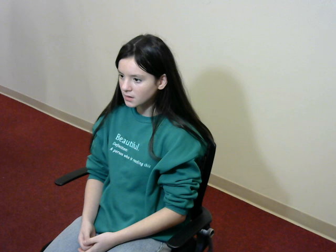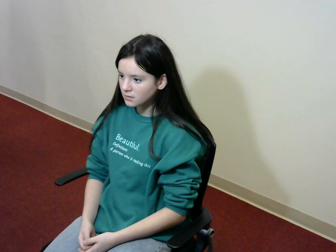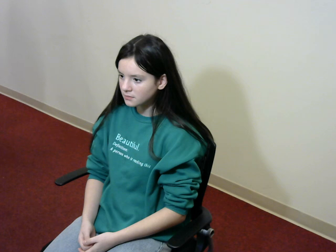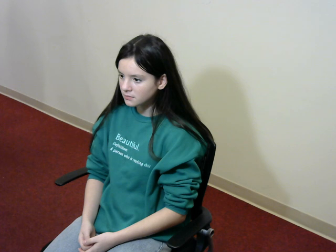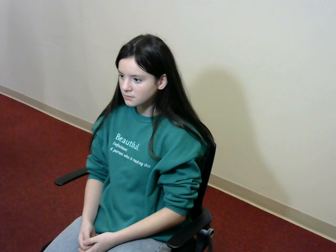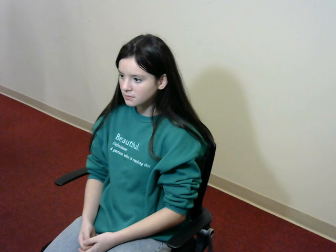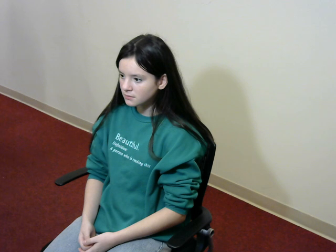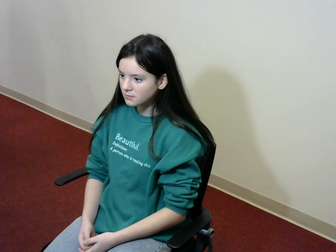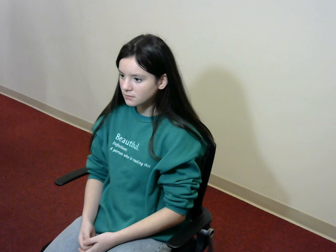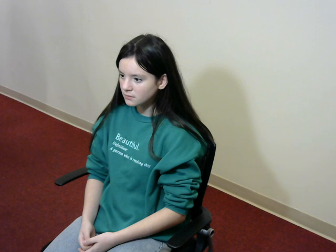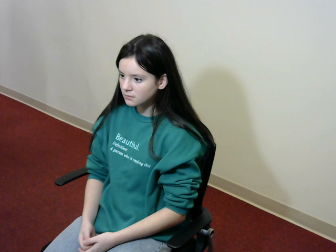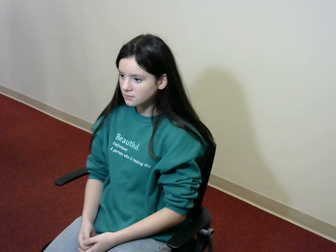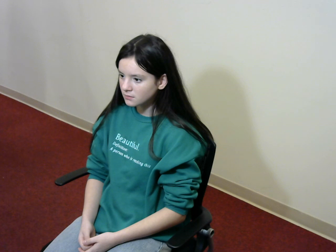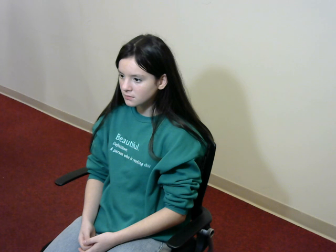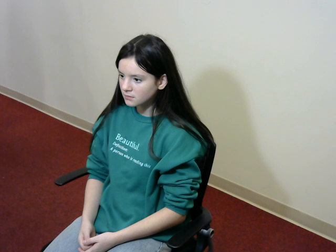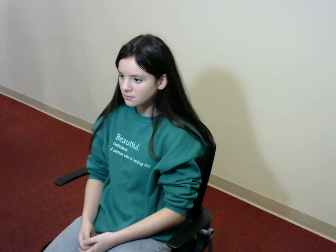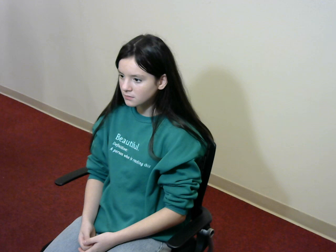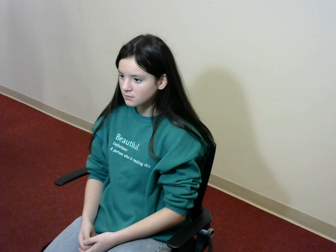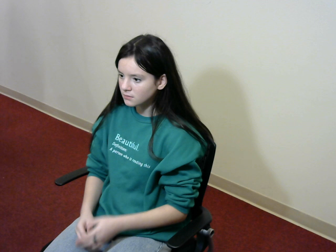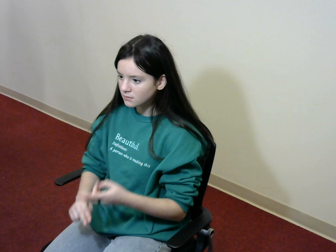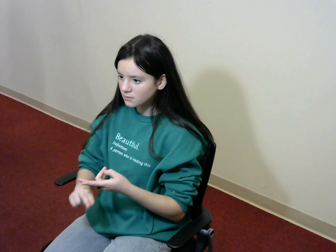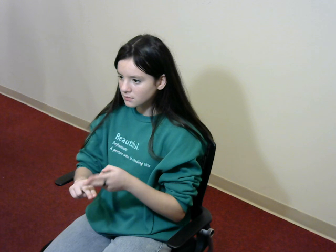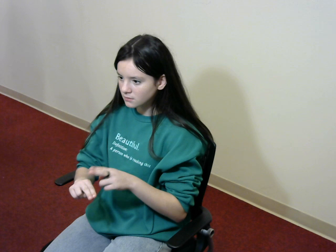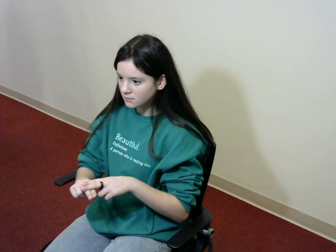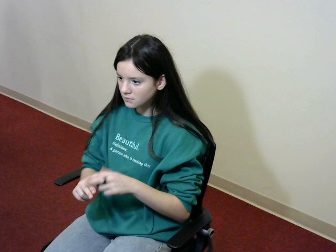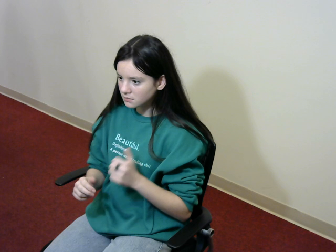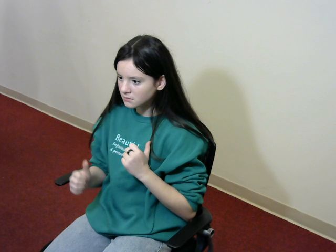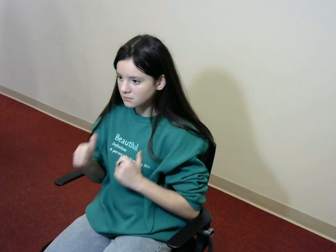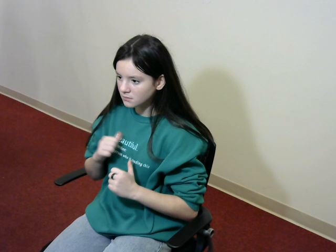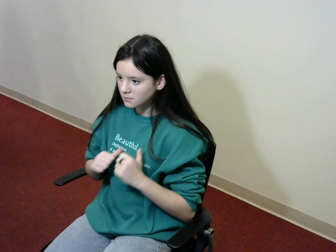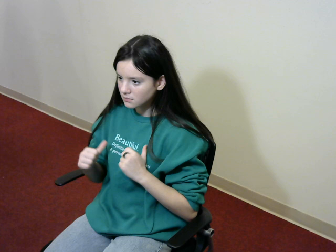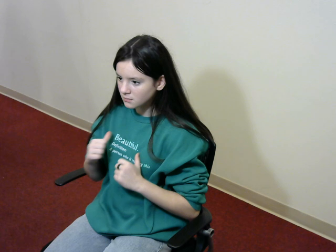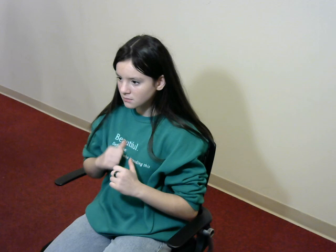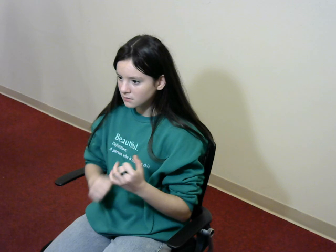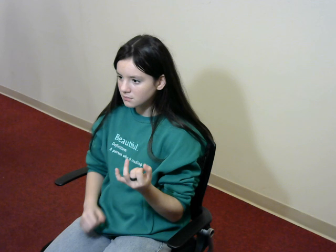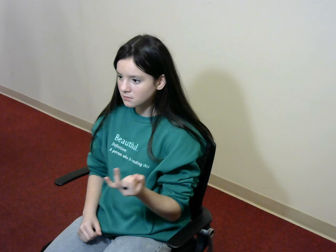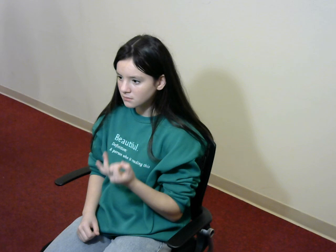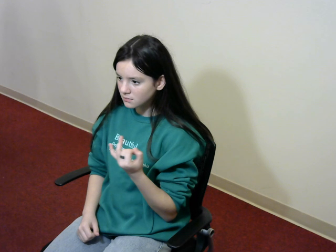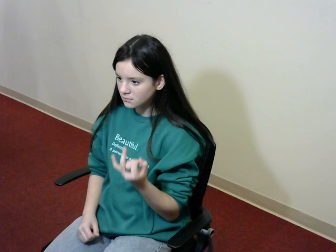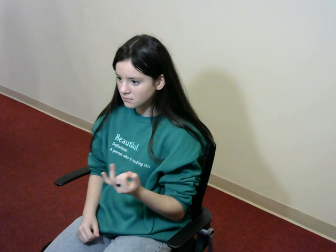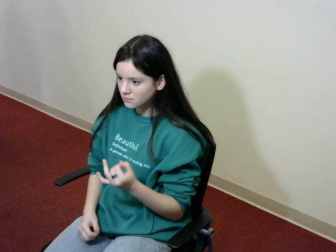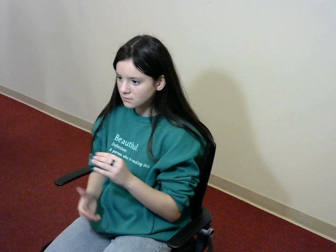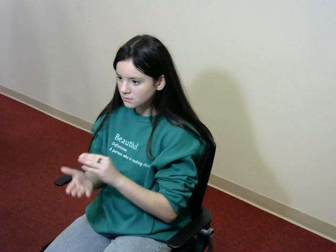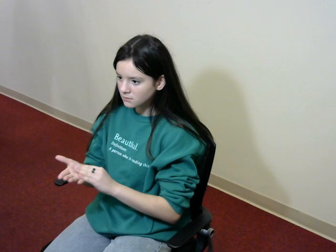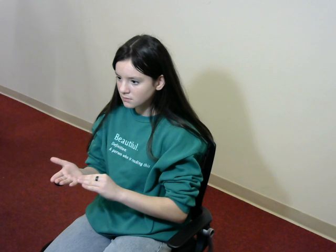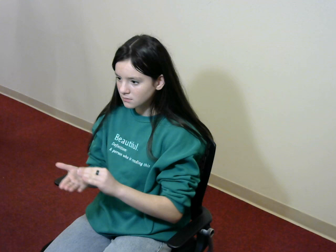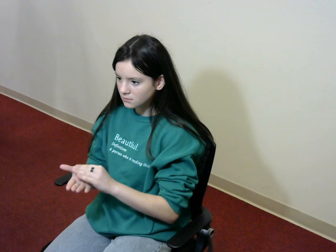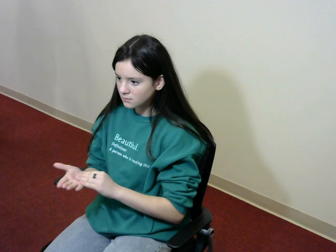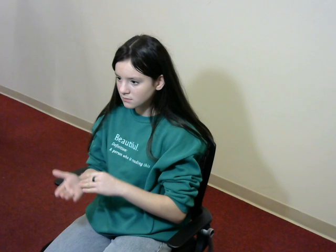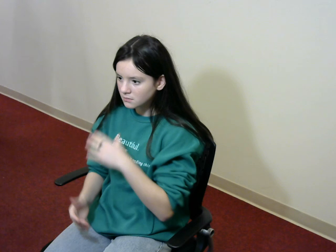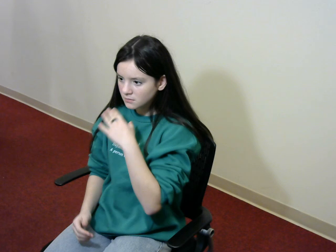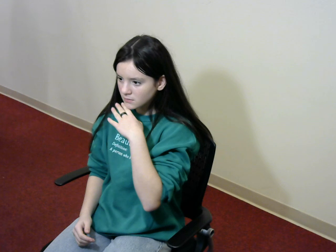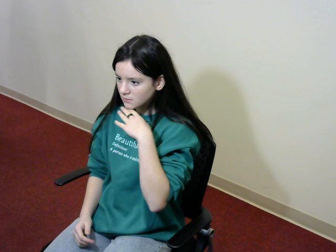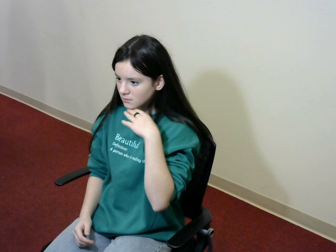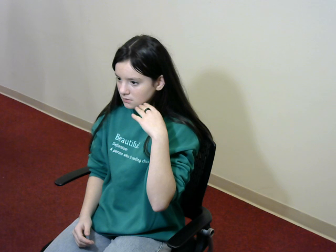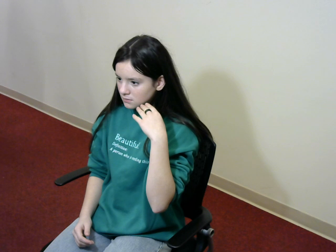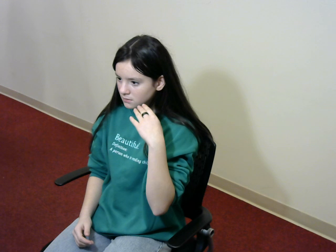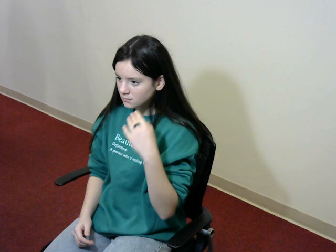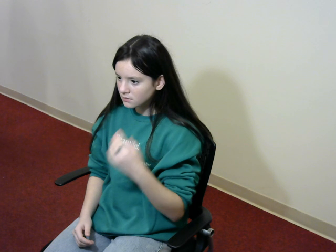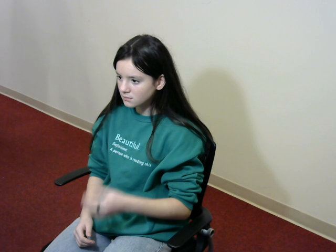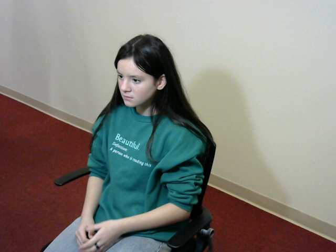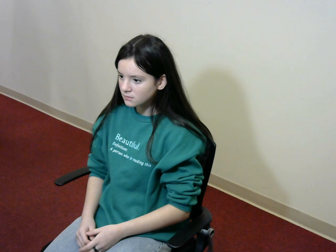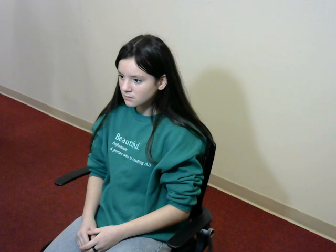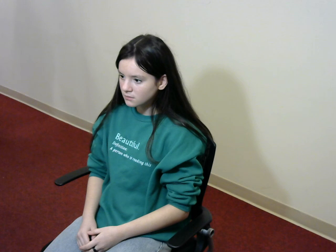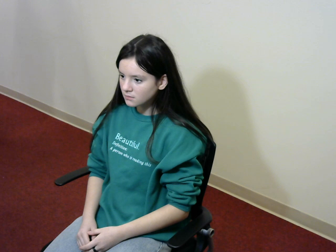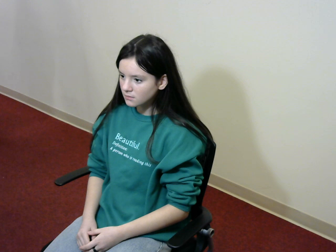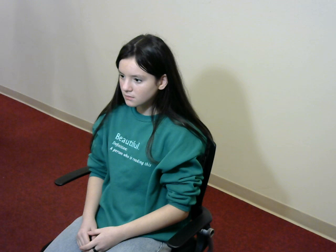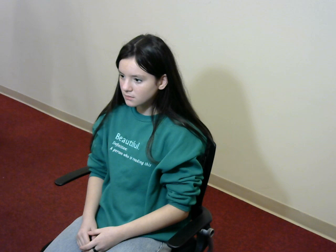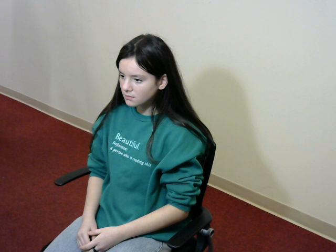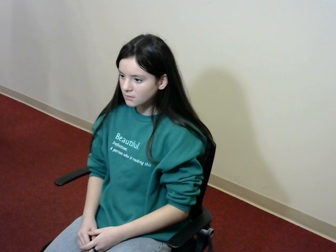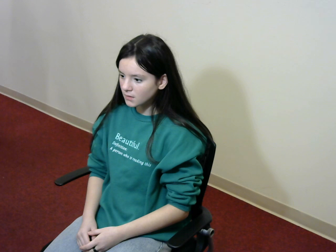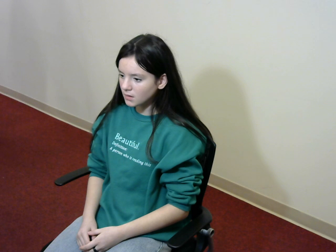Bu müəllimin maraqlı yazıları çoxdur